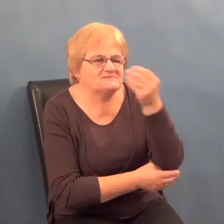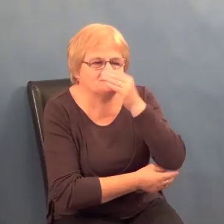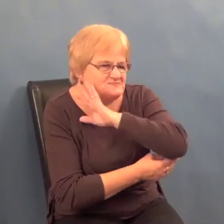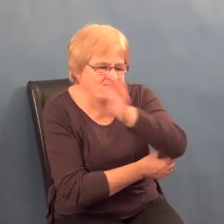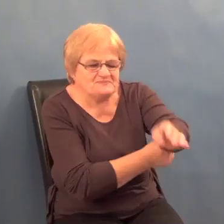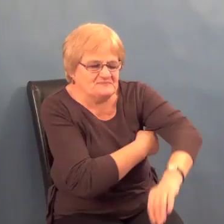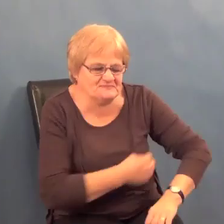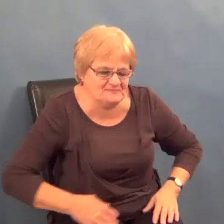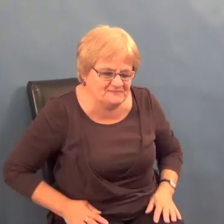Jedzenia nie ma.